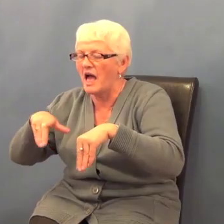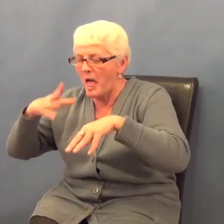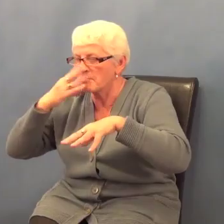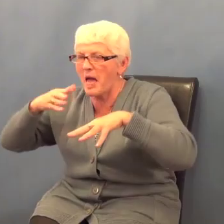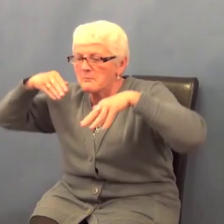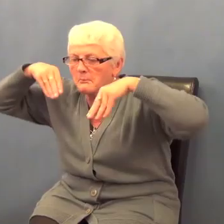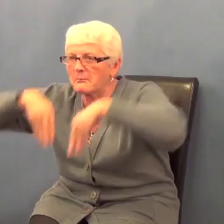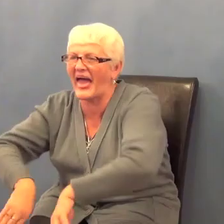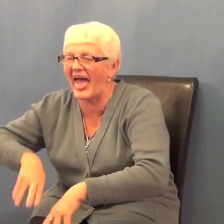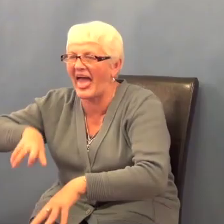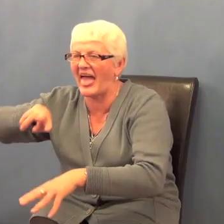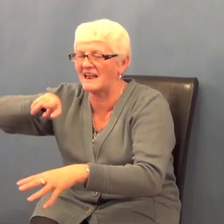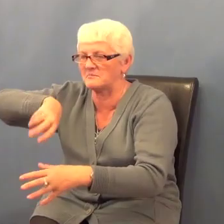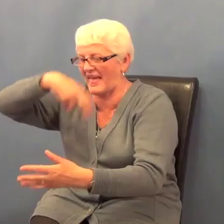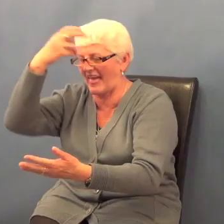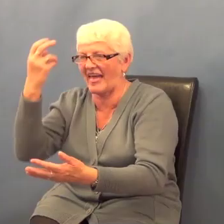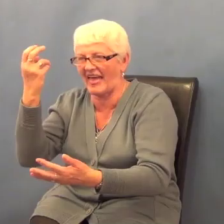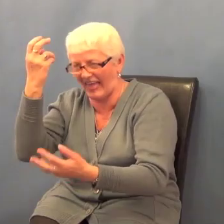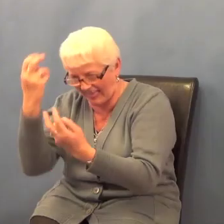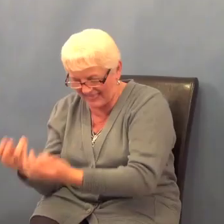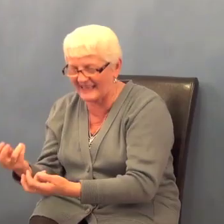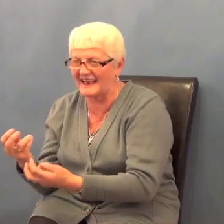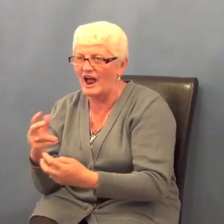Pies wpadł do dołu.